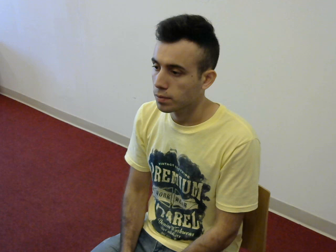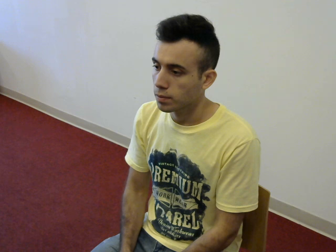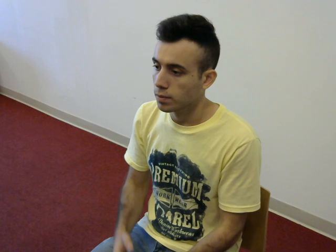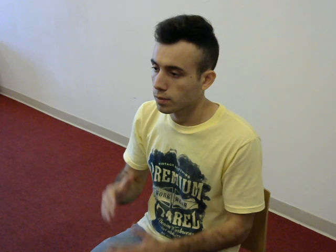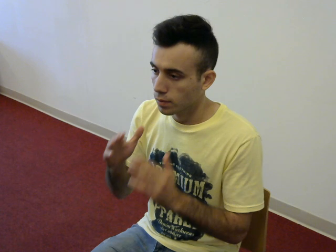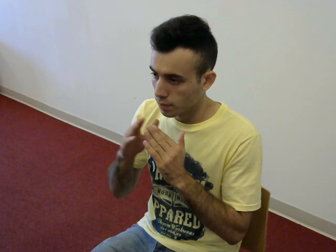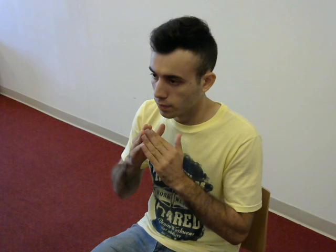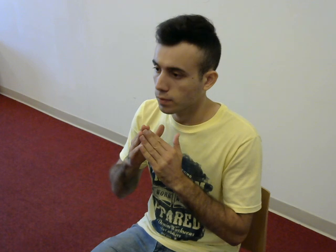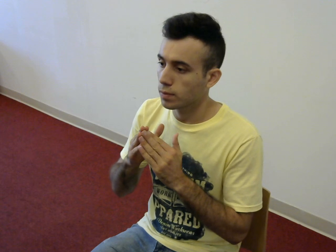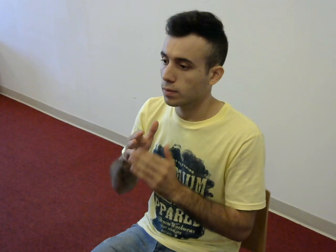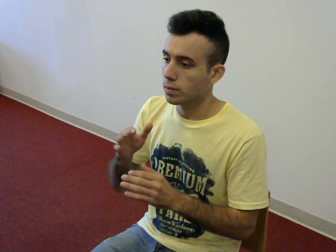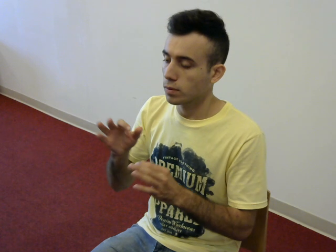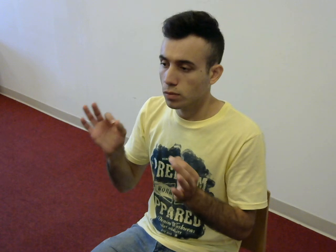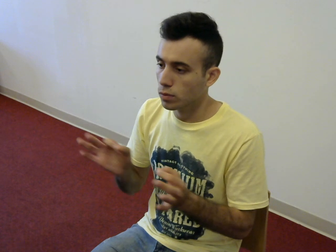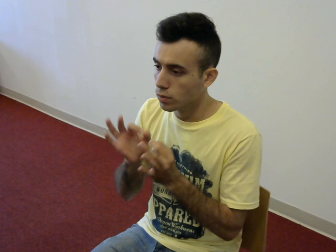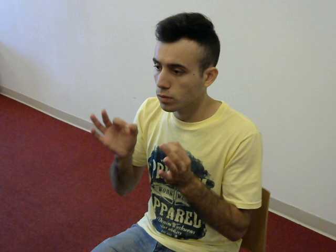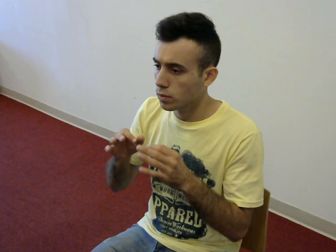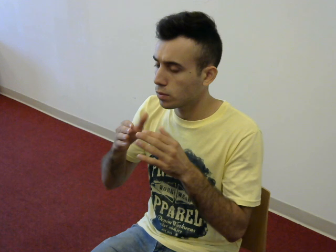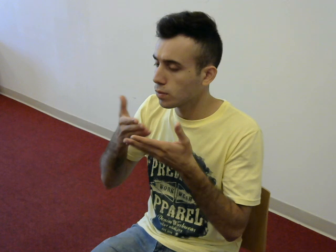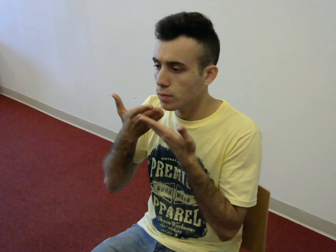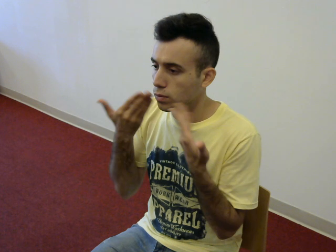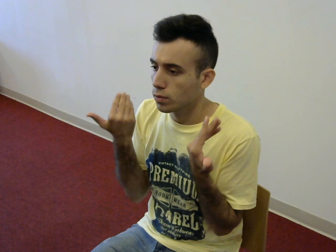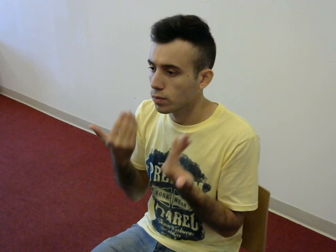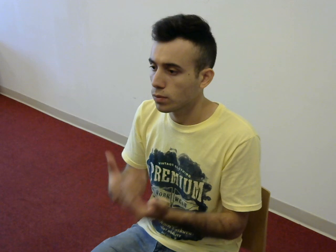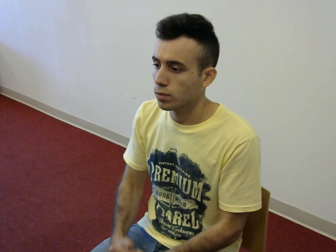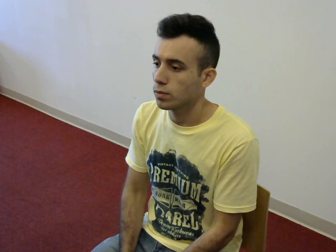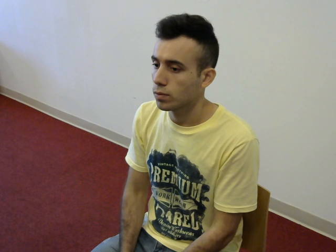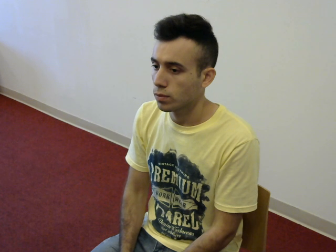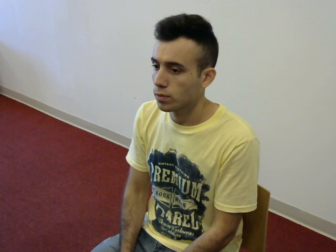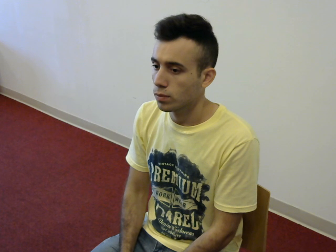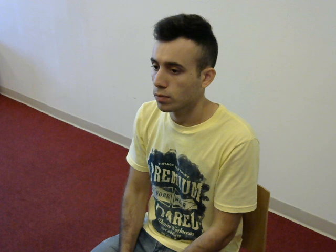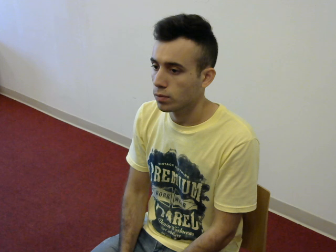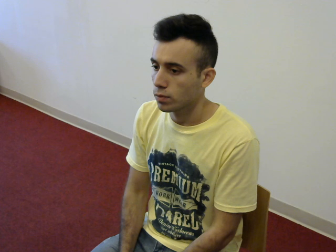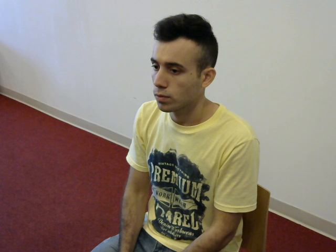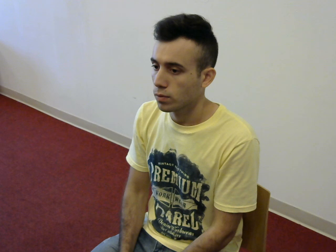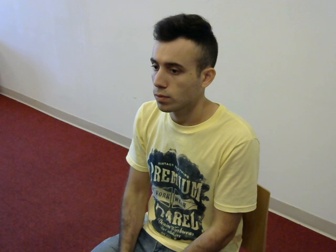Evdə heç kəs yoxdur